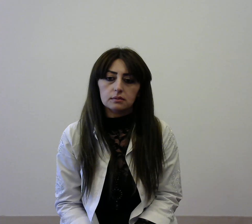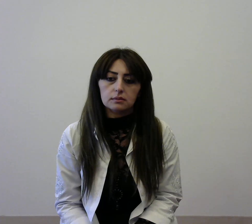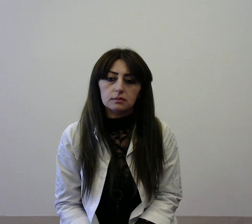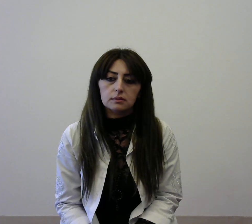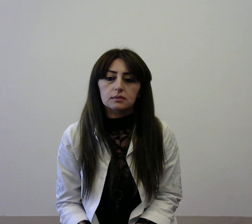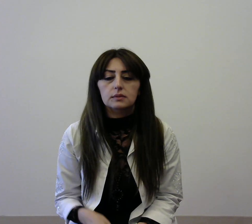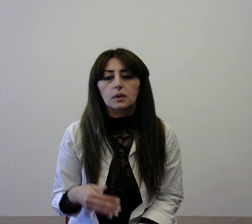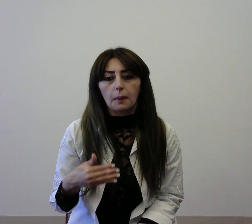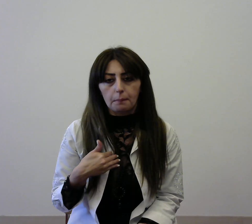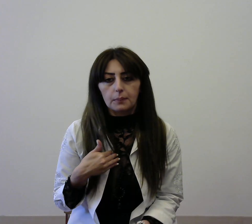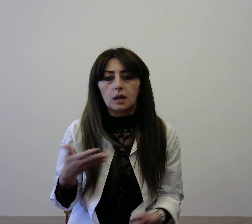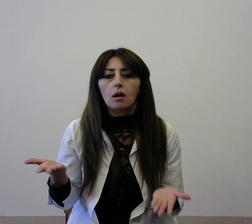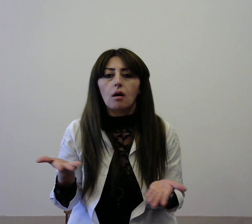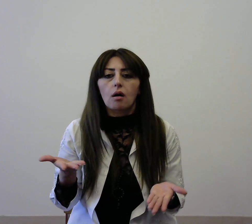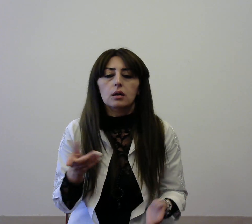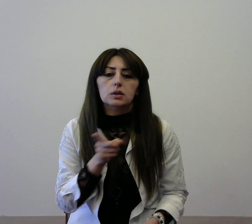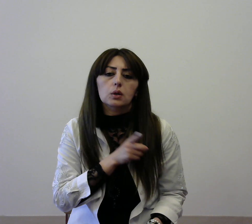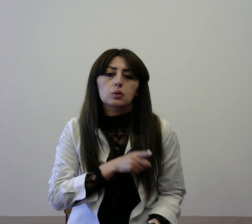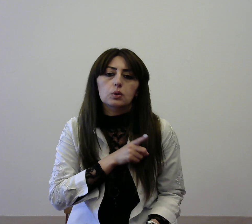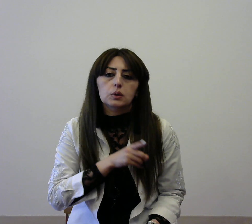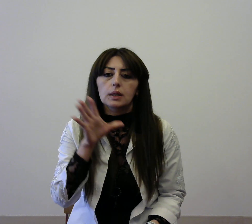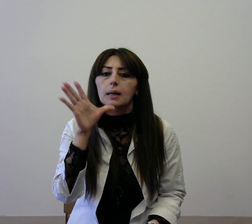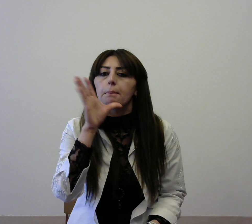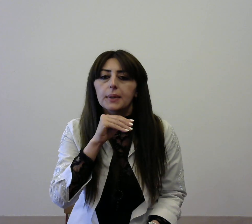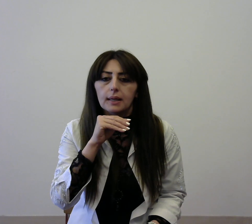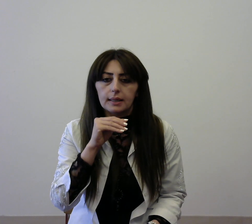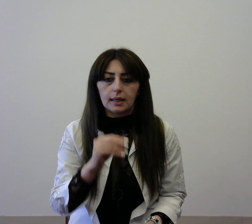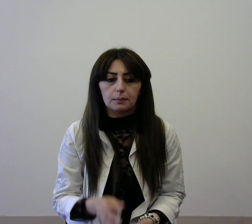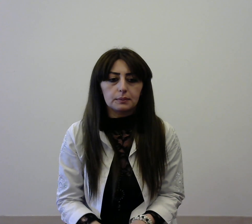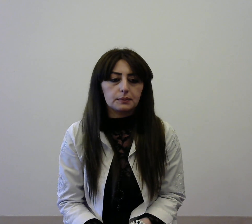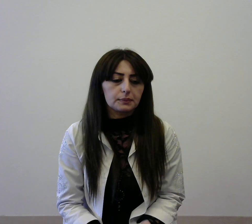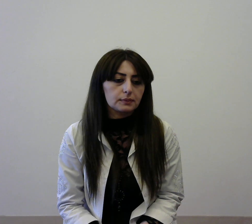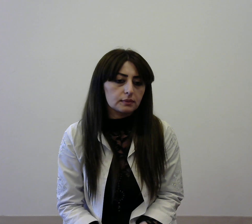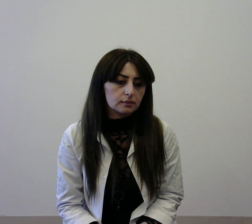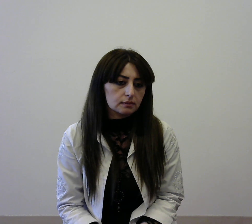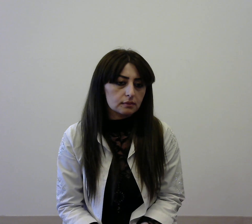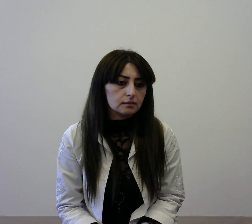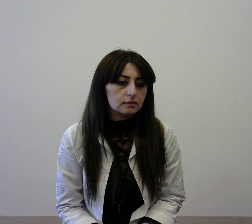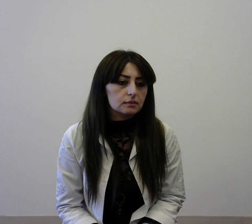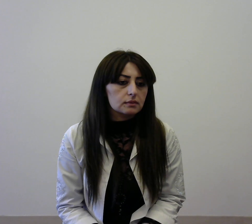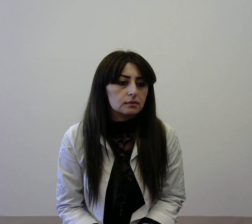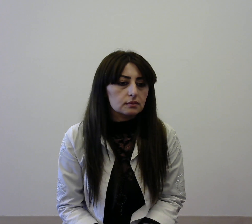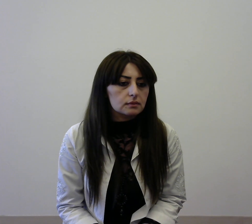Mən harda gözləyə bilərəm?